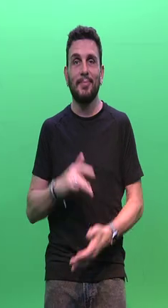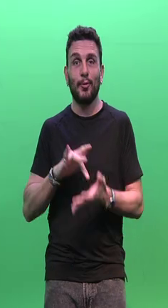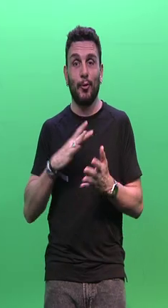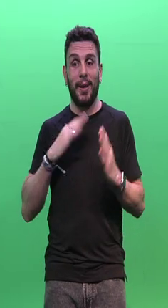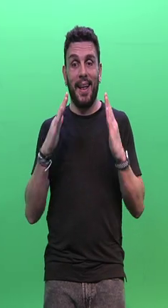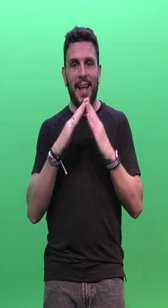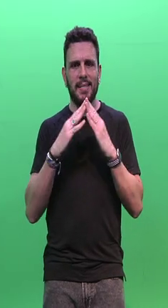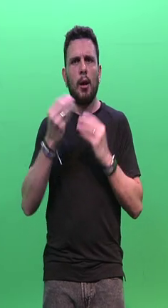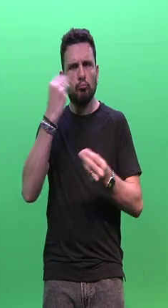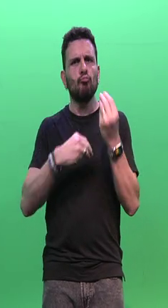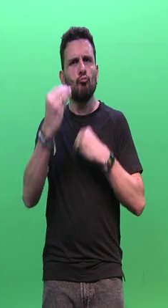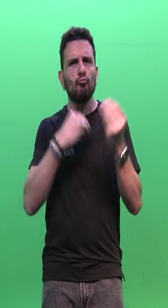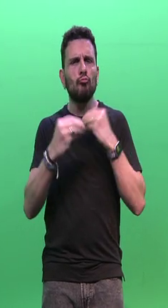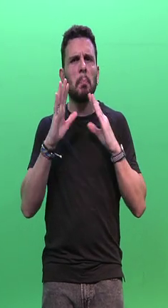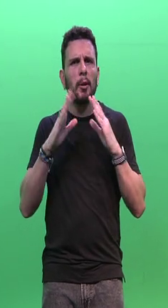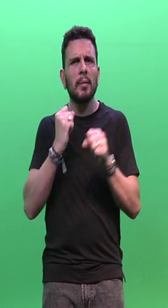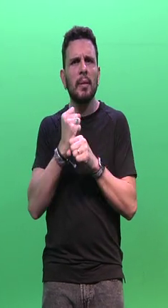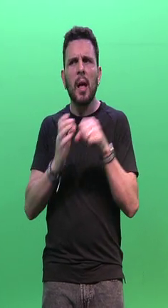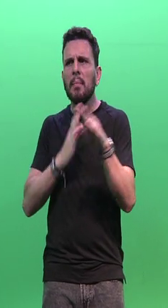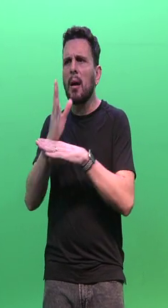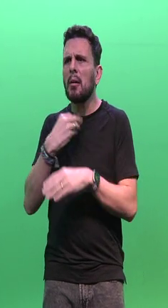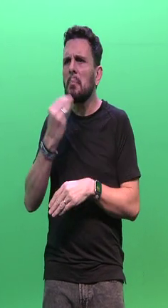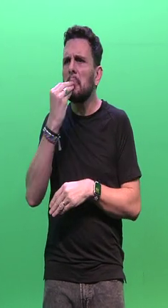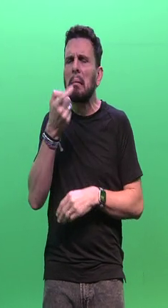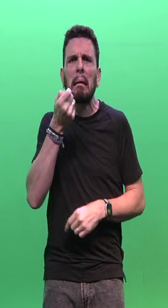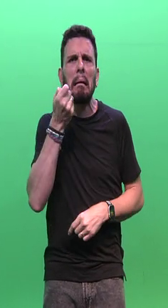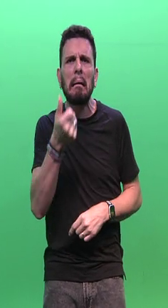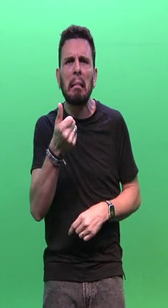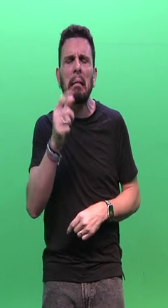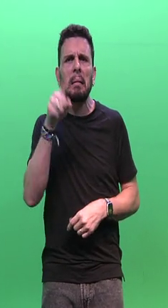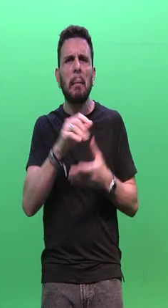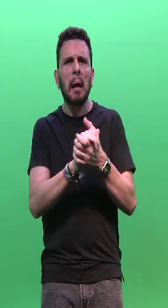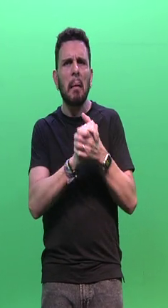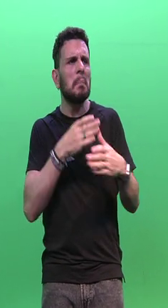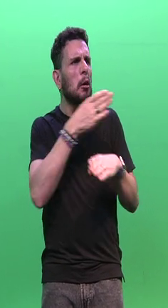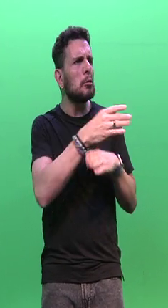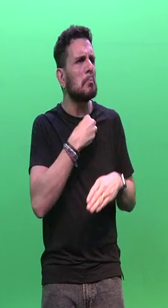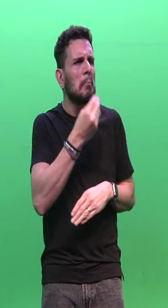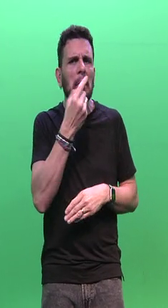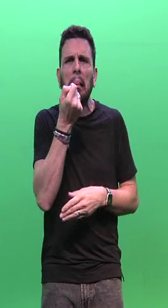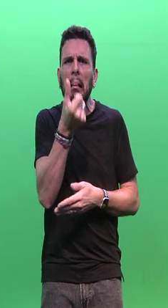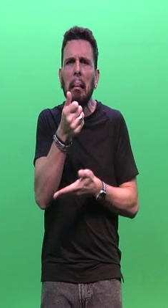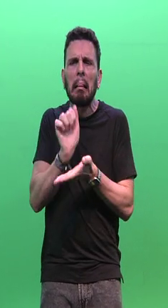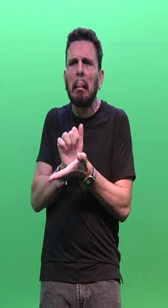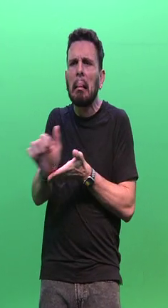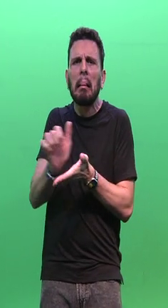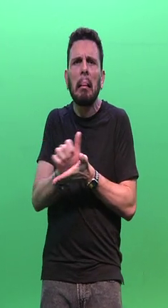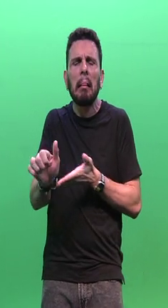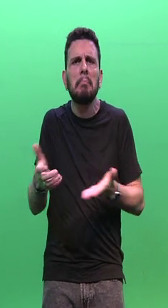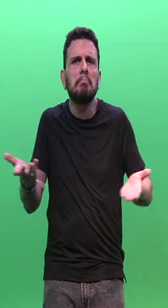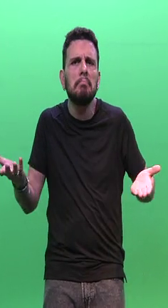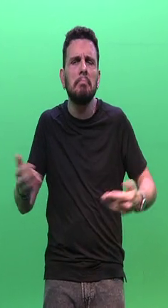Quan estic a casa menjo molt, però quan vaig a la feina menjo molt poc, també em passa quan vaig a casa els amics, que menjo poc. Rebutjo el menjar, no sé per què.